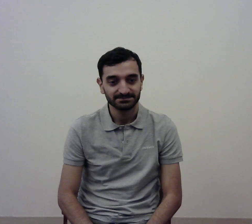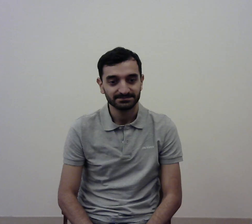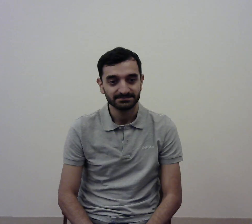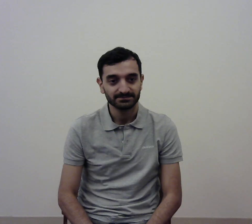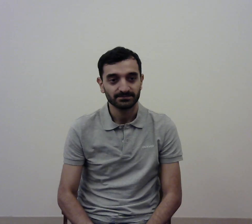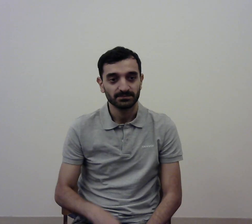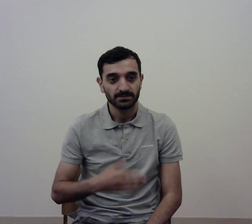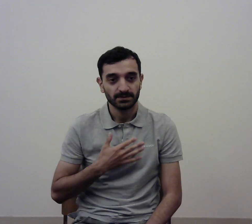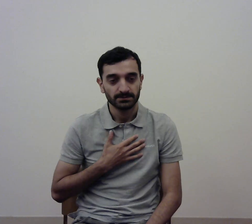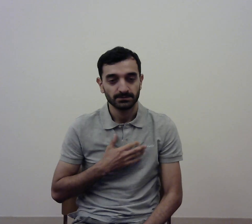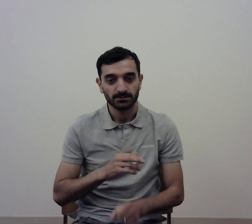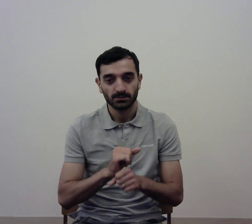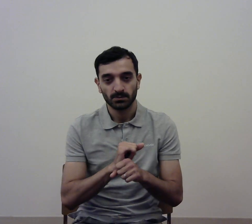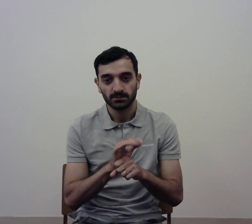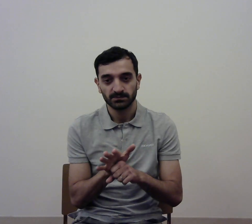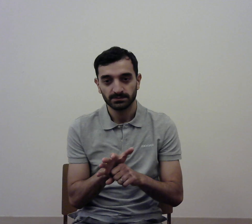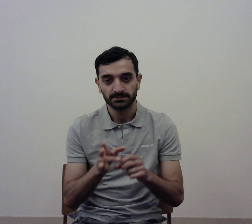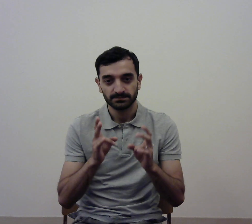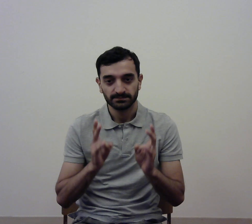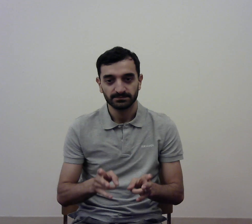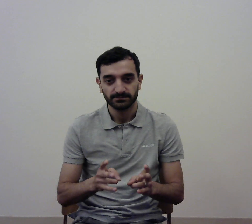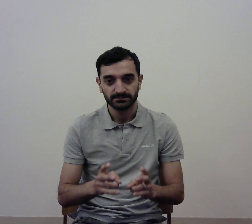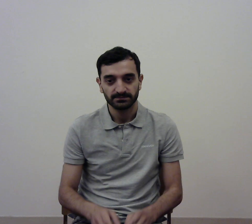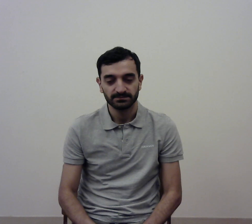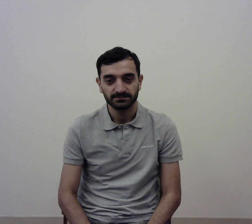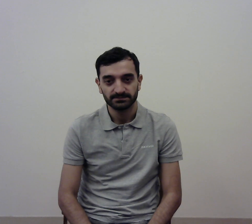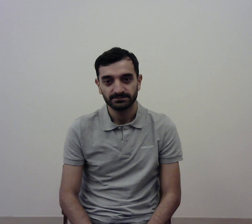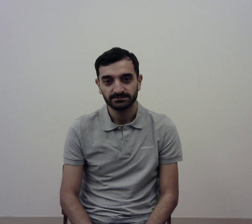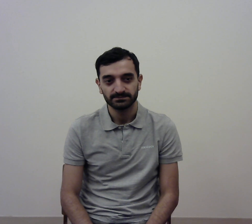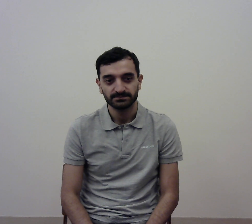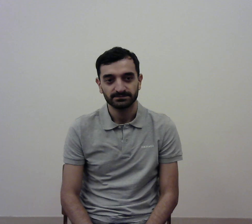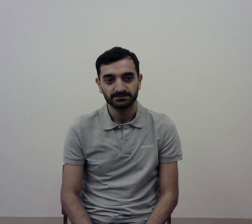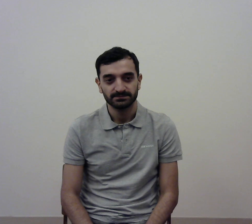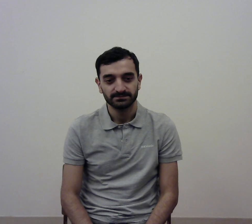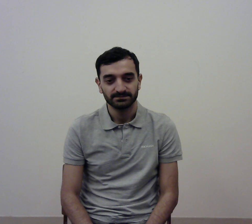Mən Covid-ə tutulmuşam